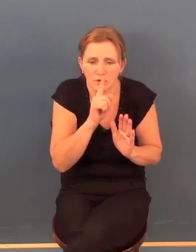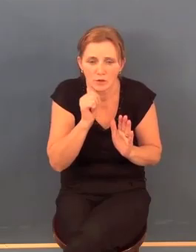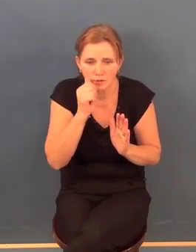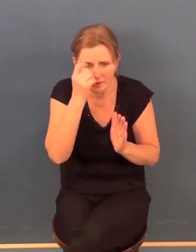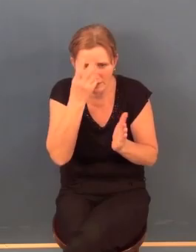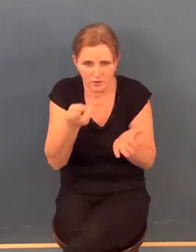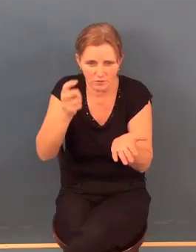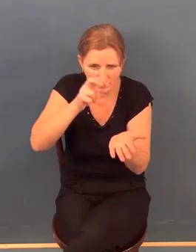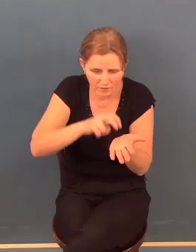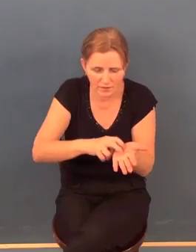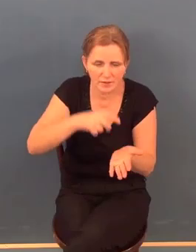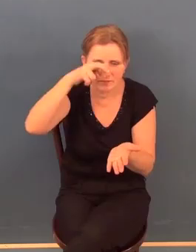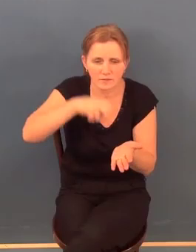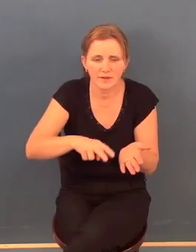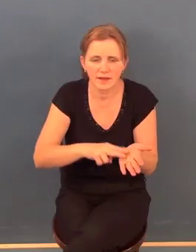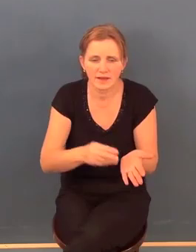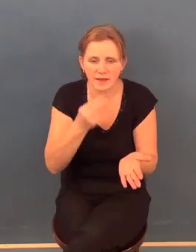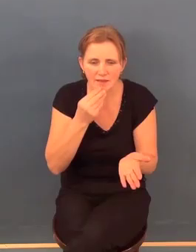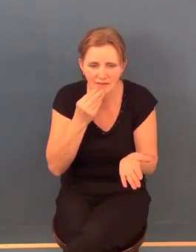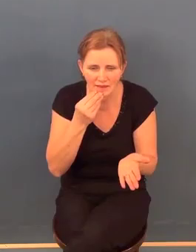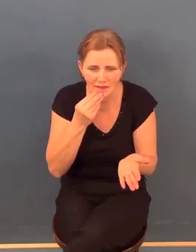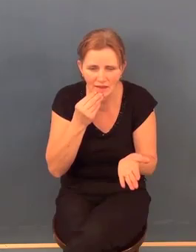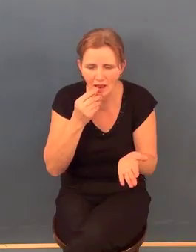Następnego dnia rano wstał i zszedł do jadalni.